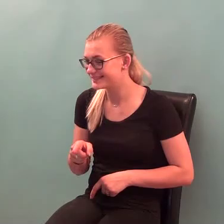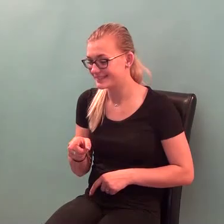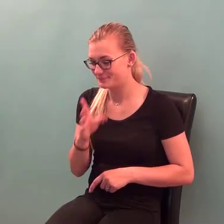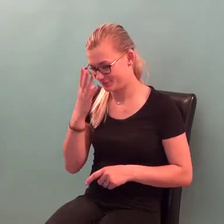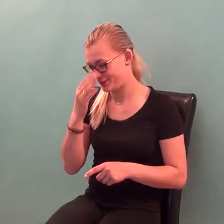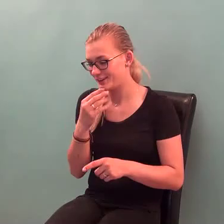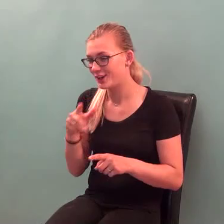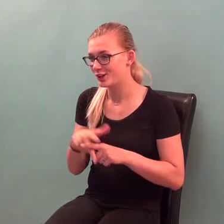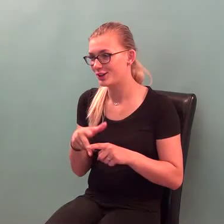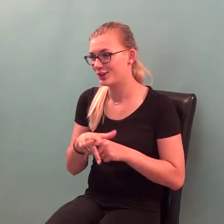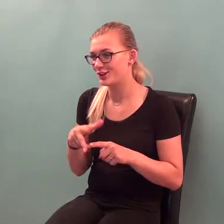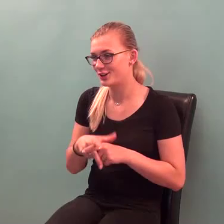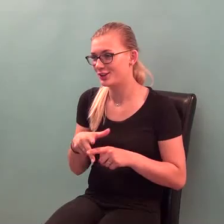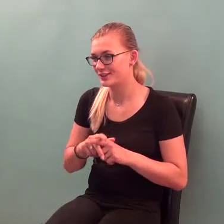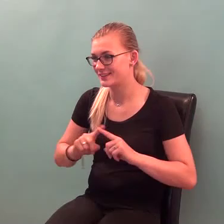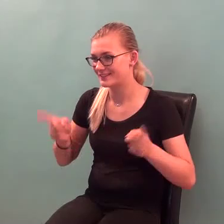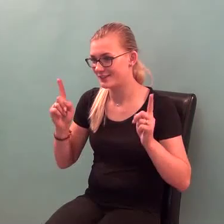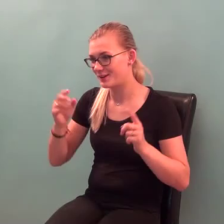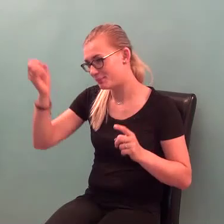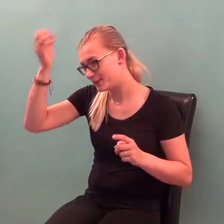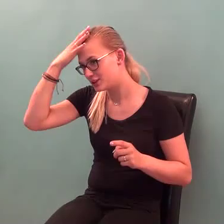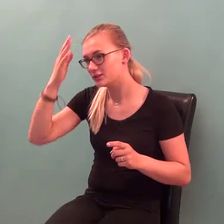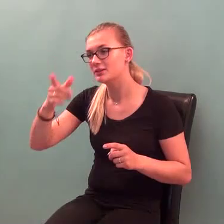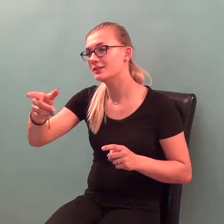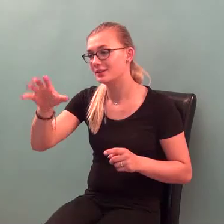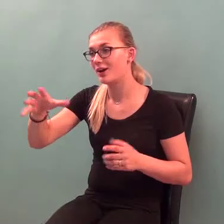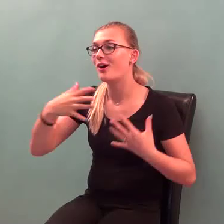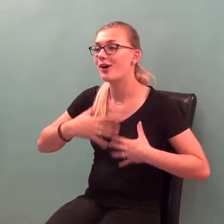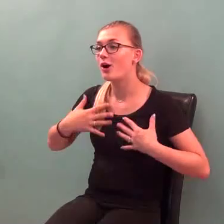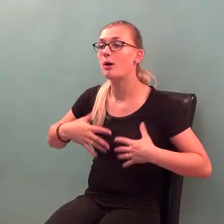Wygląda na to, że koniom nie wolno się kąpać, mają zakaz brania prysznica.